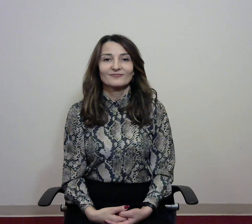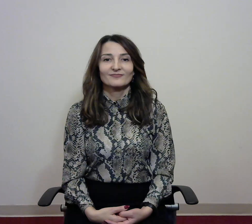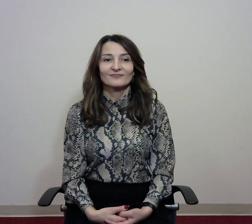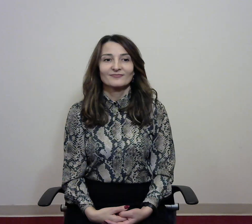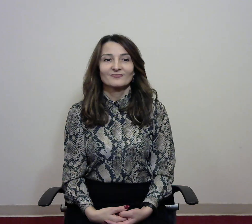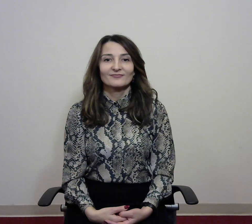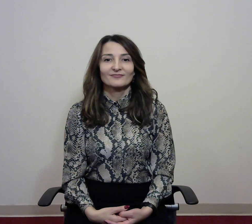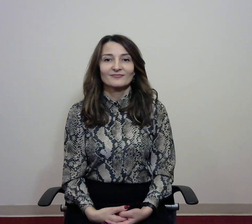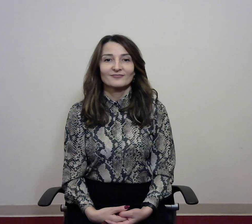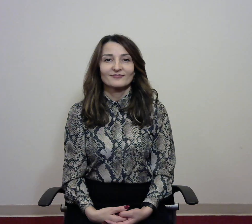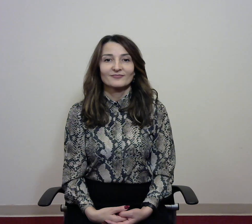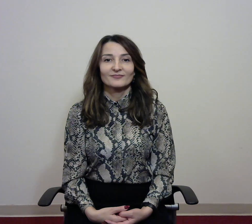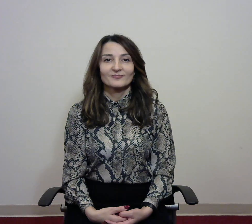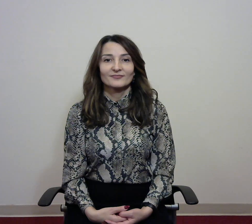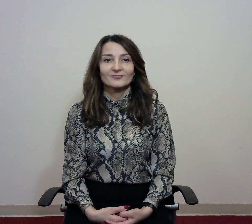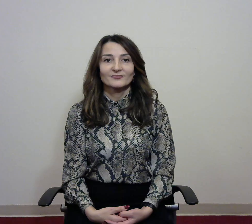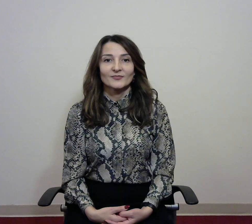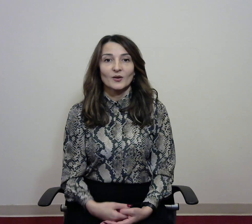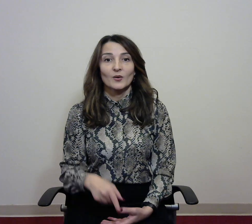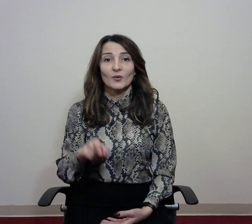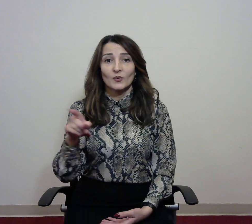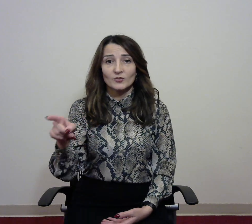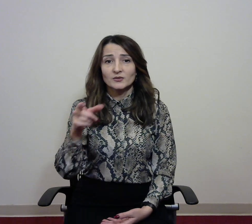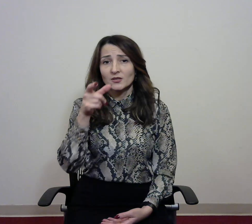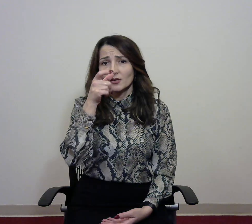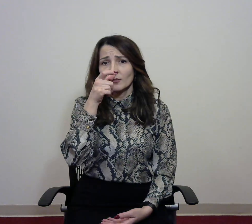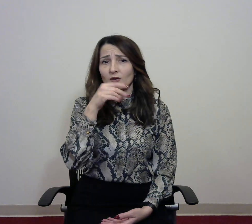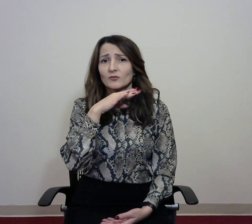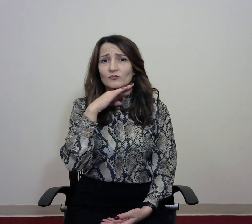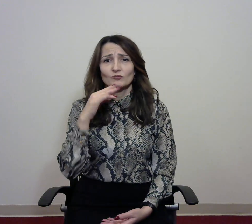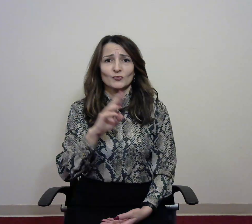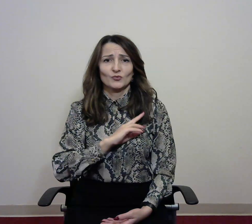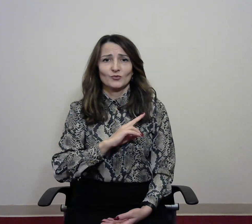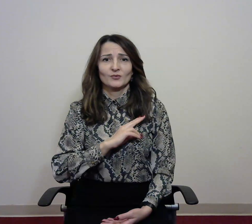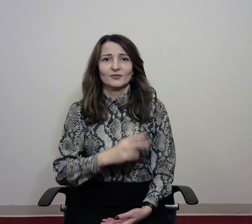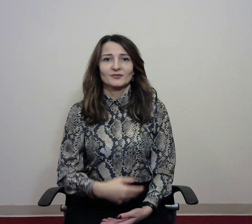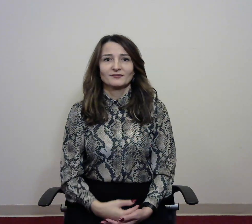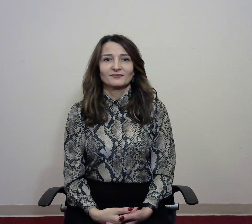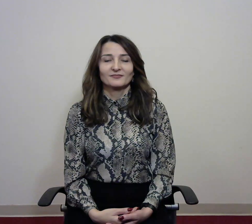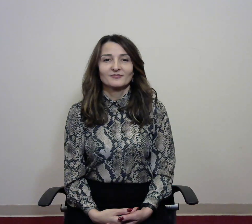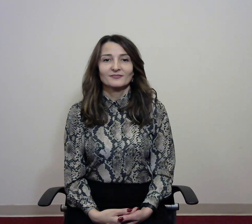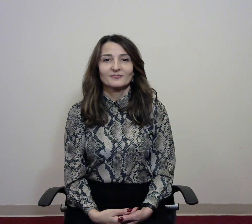O itləri çox sevir